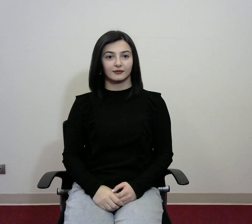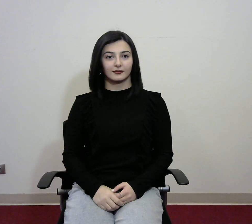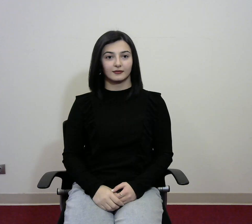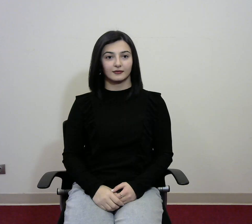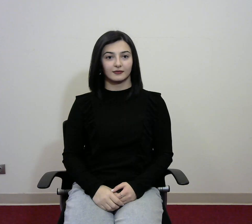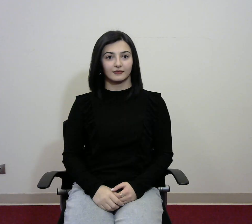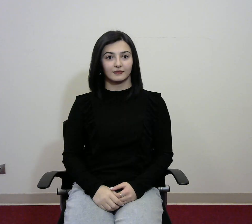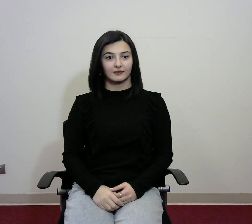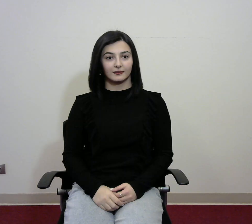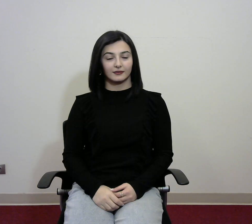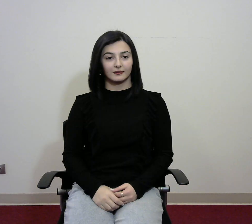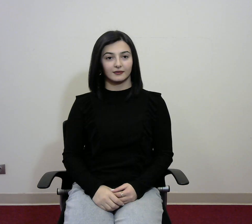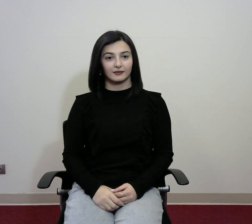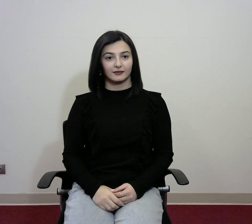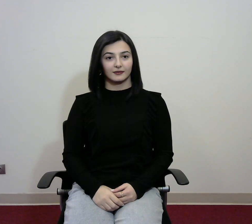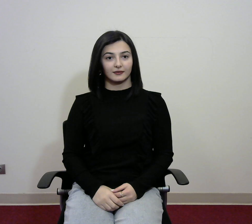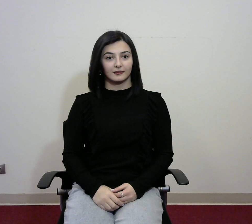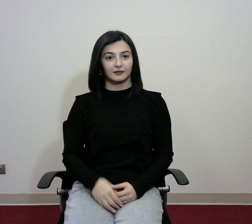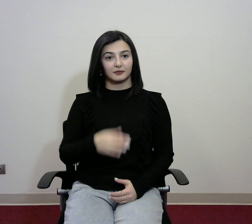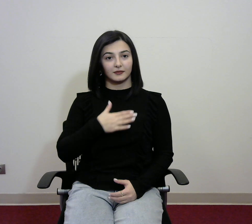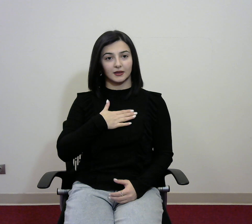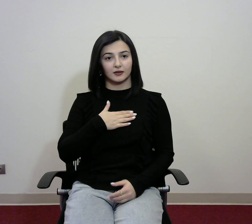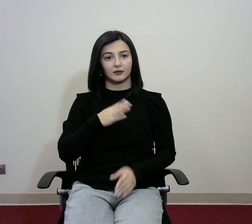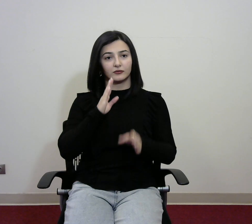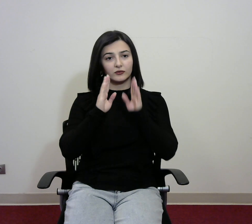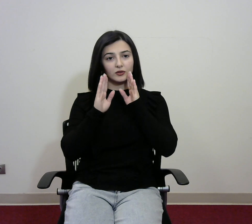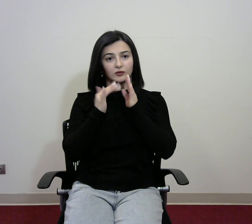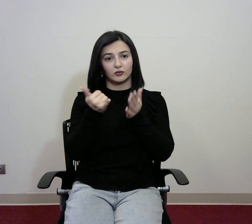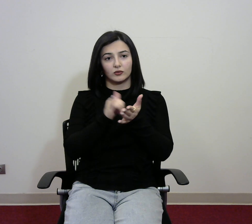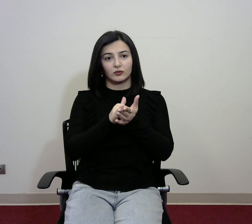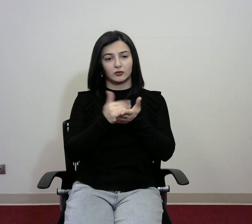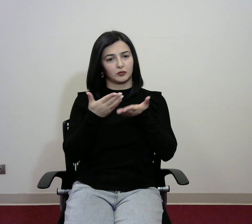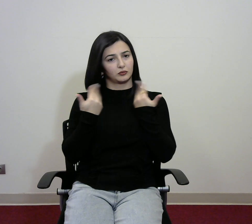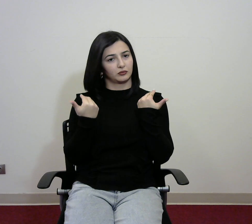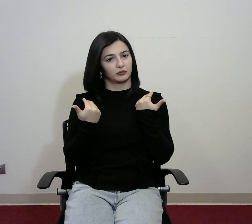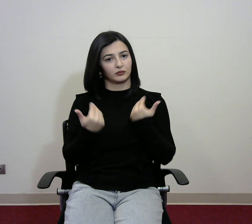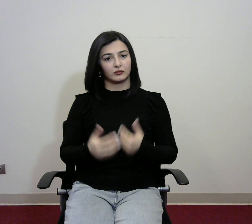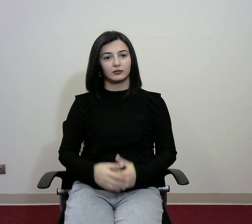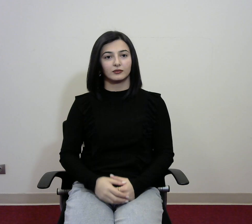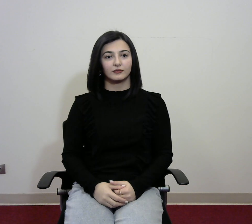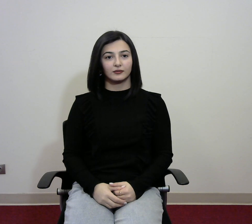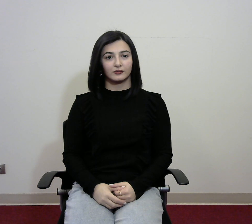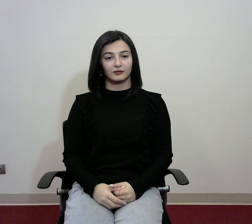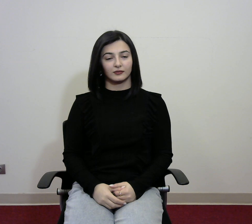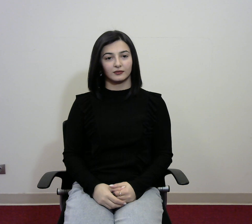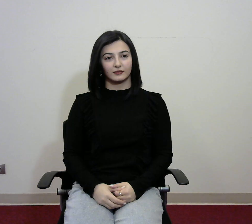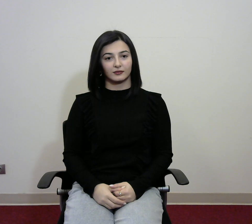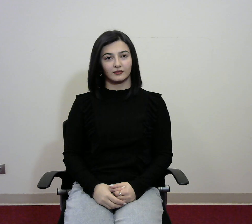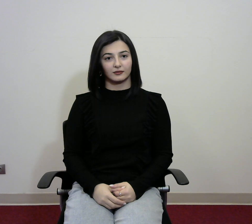Mənim Facebook hesabım yoxdur